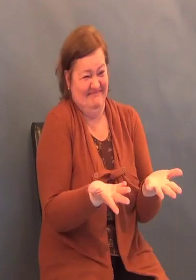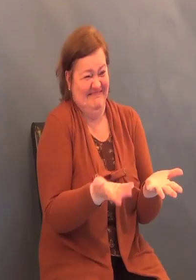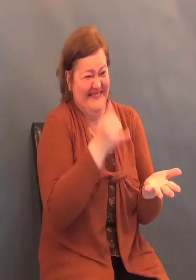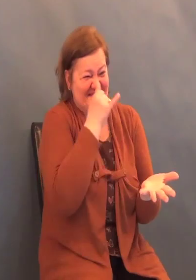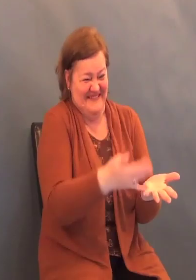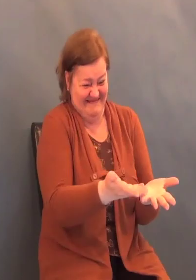Nie można.